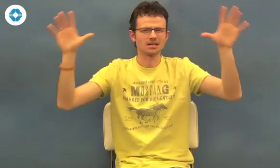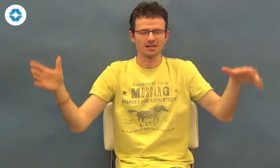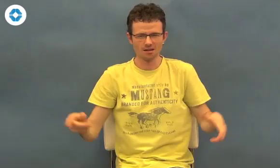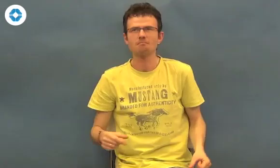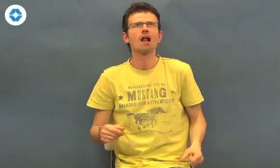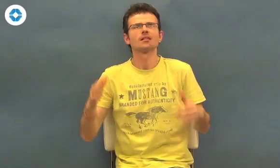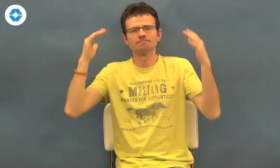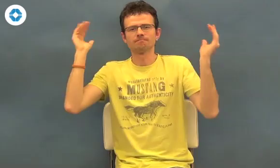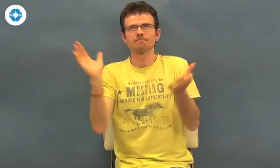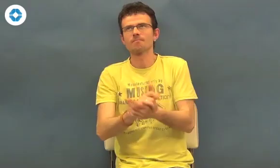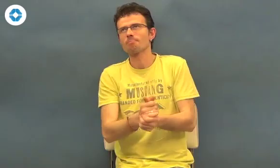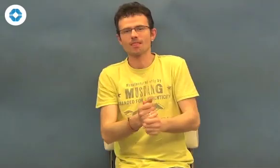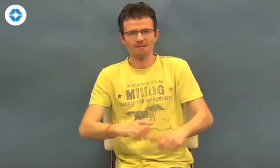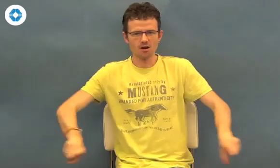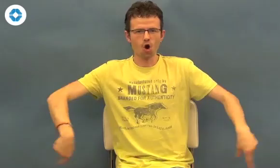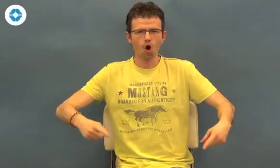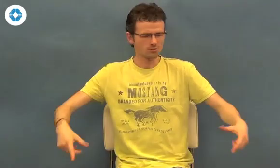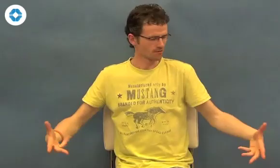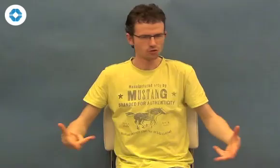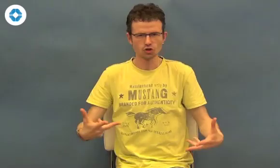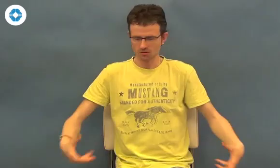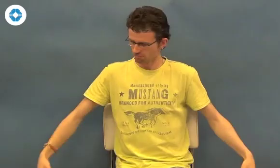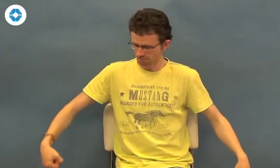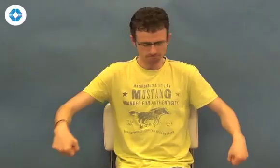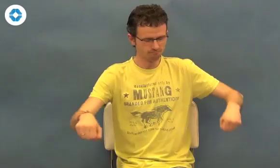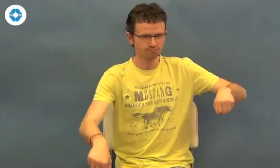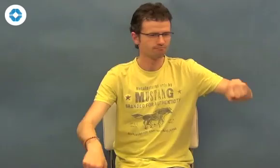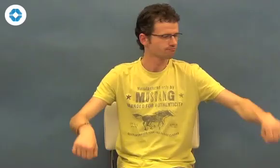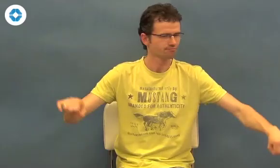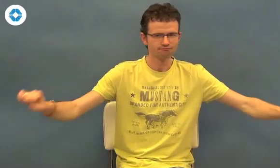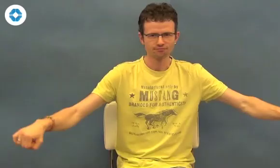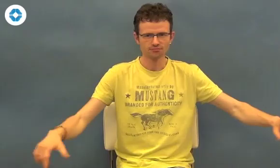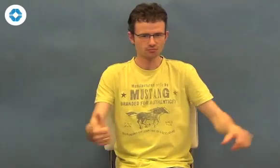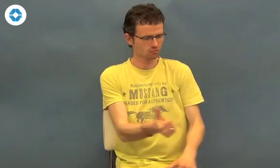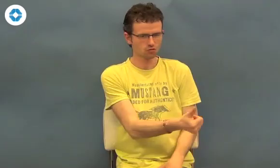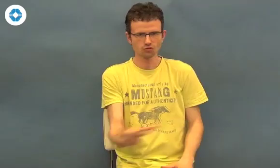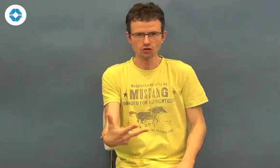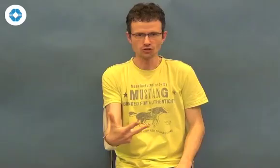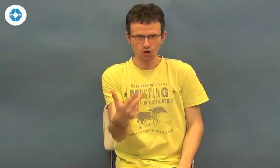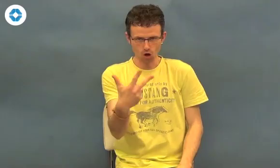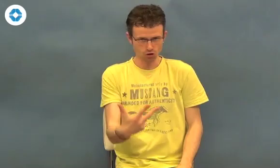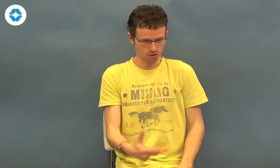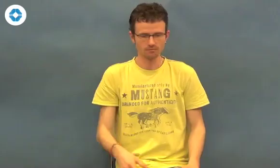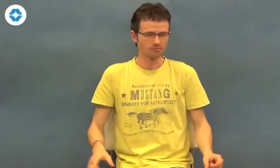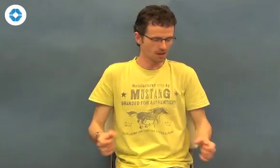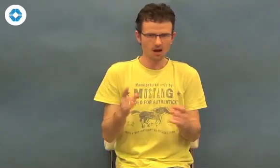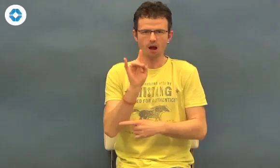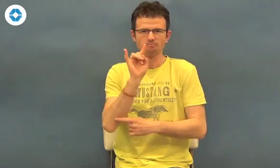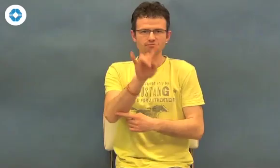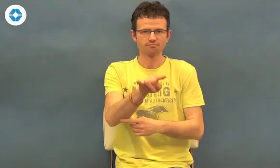Pan w kapeluszu zaciera ręce, ma rozstawione trzy kosze i drabinę.